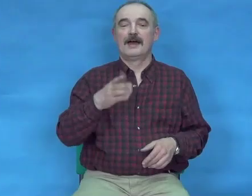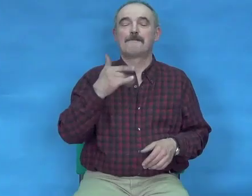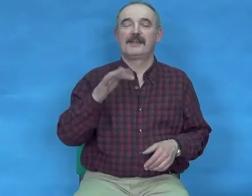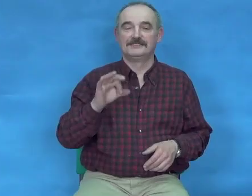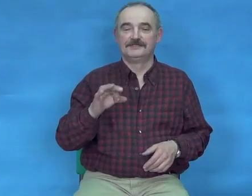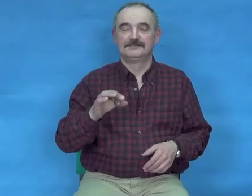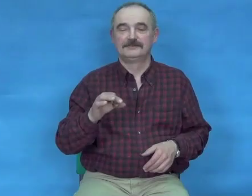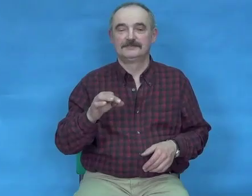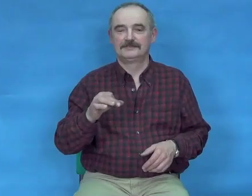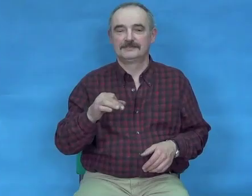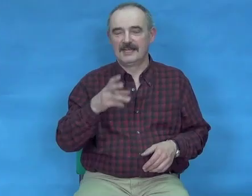Miś.